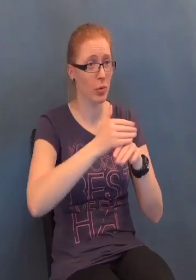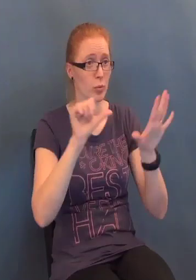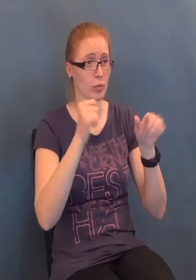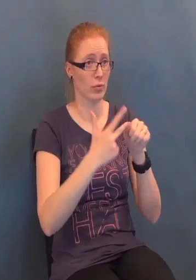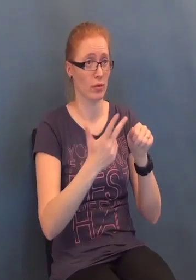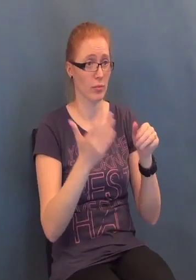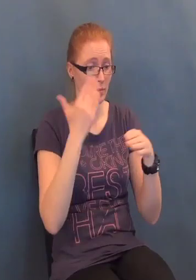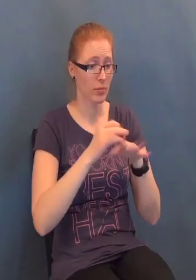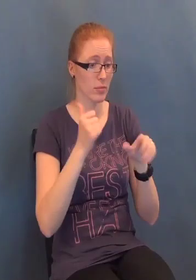Wieczorem o szóstej trzydzieści.